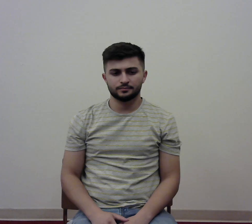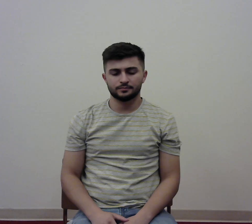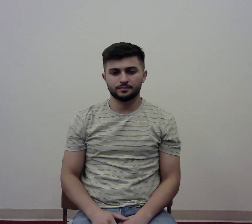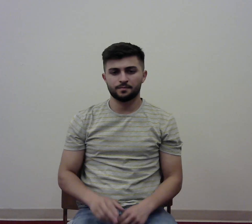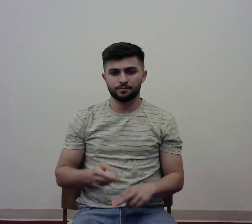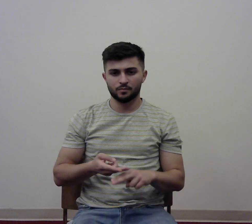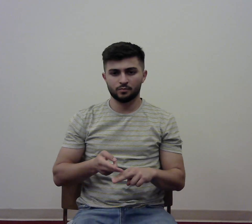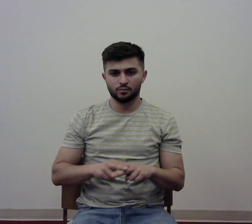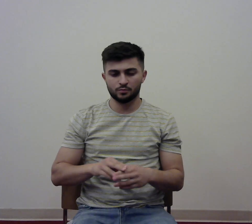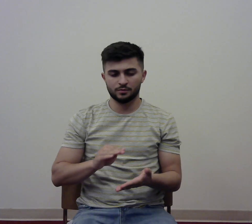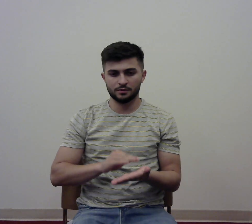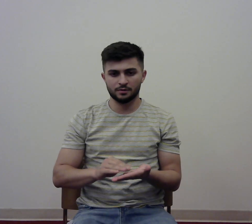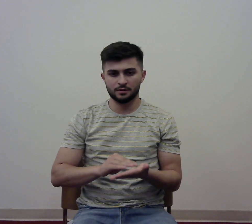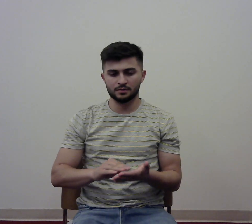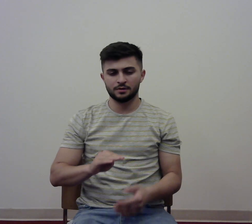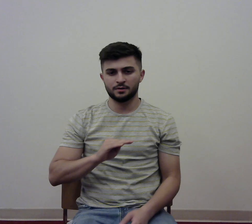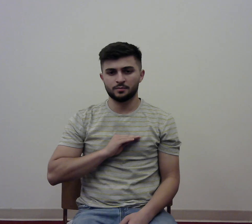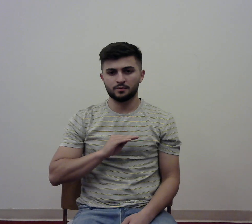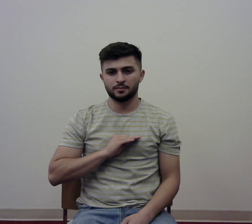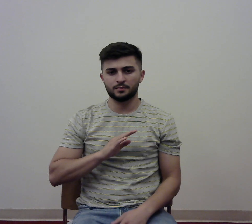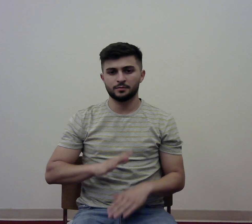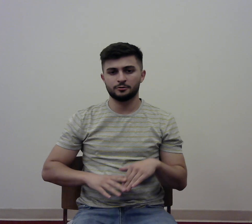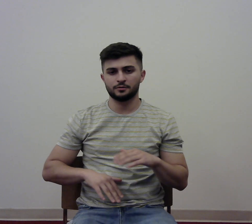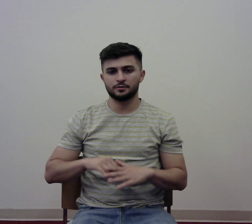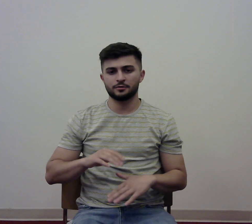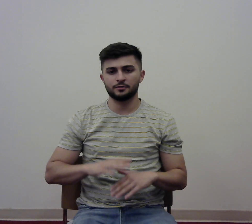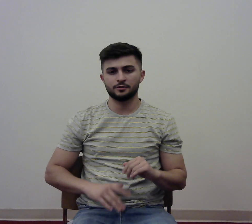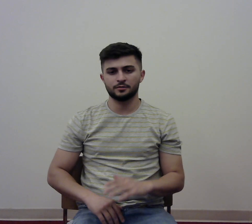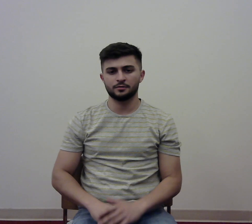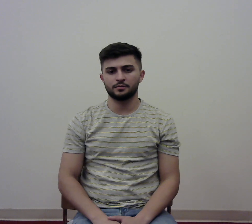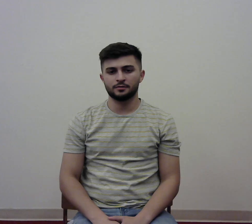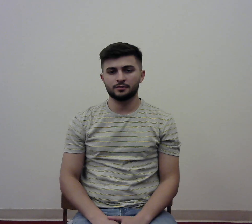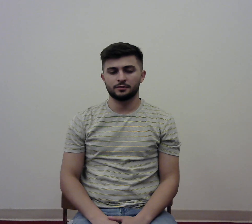Bu yazılar mənə aiddir